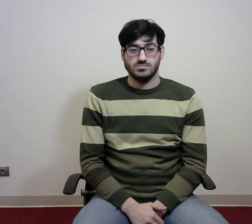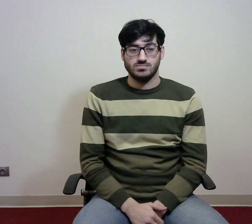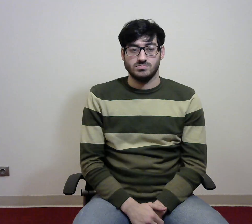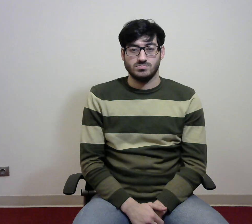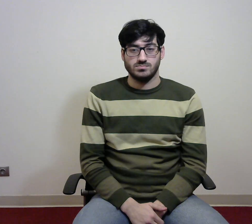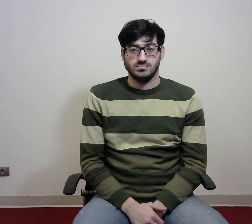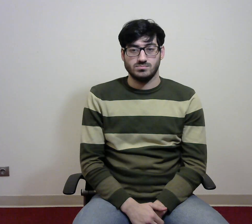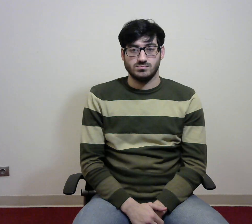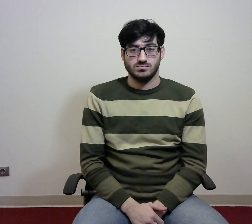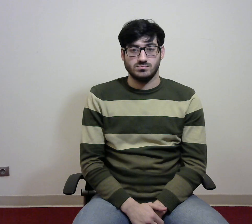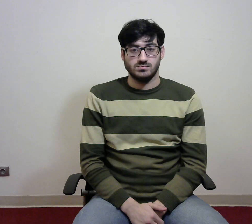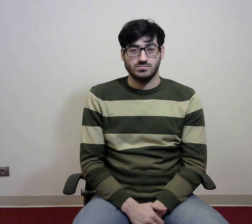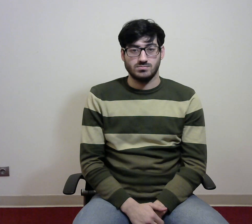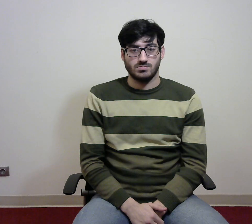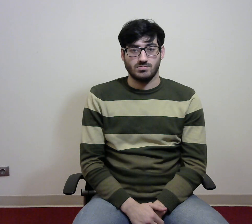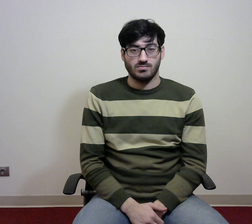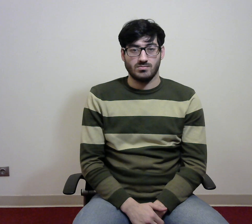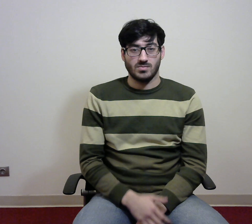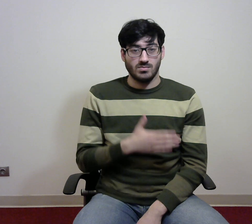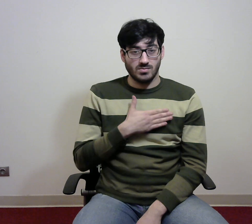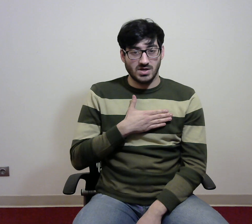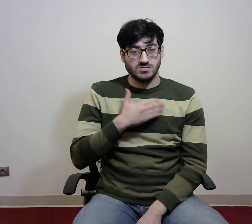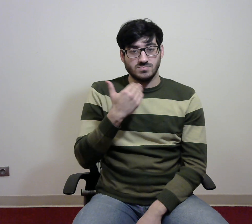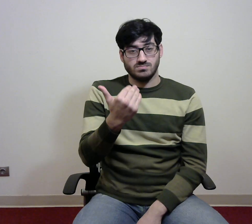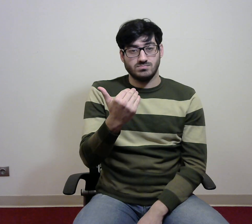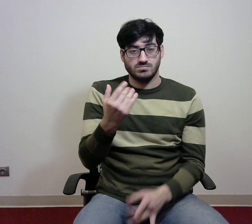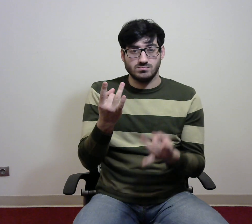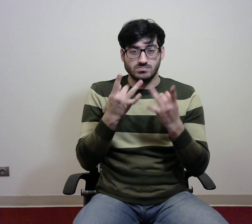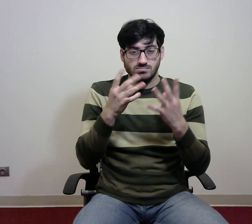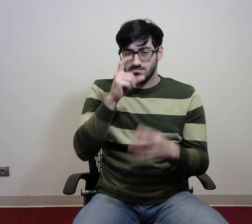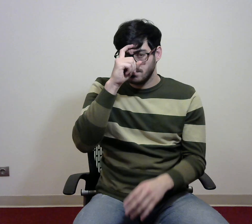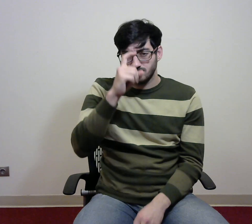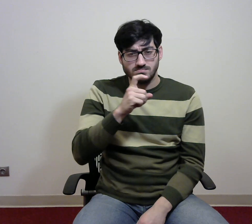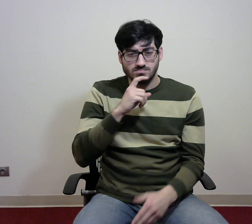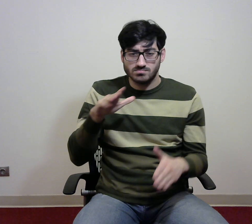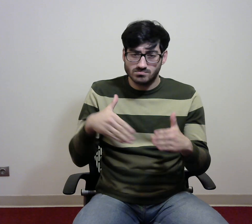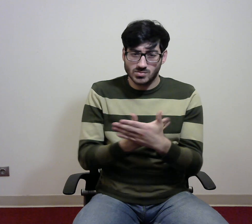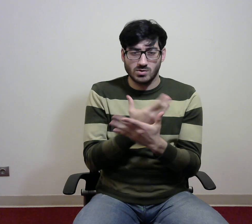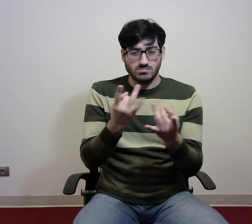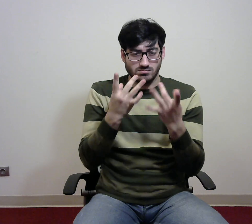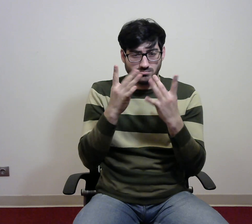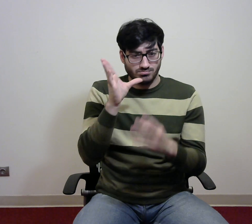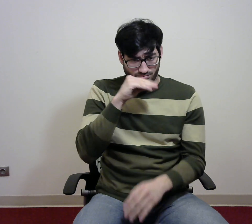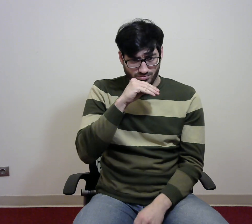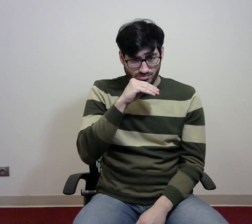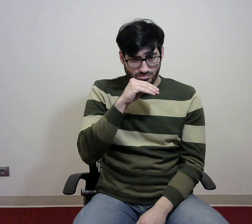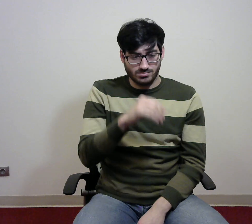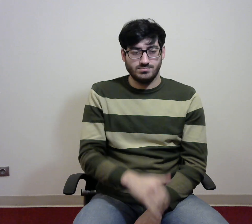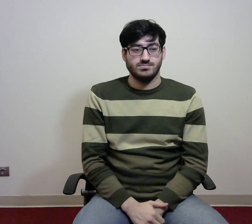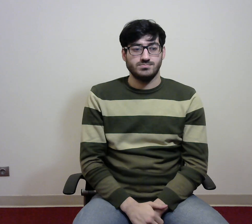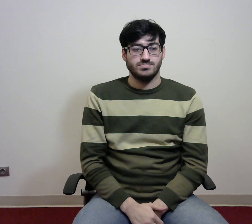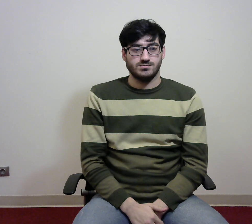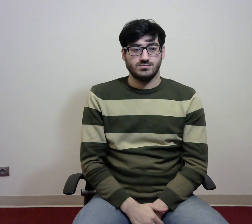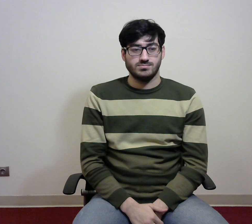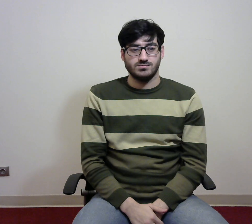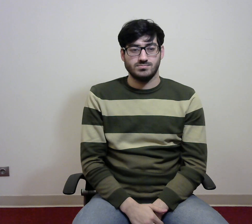Mən sizin dediklərinizi başa düşmədim, yenidən izah edə bilərsinizmi?